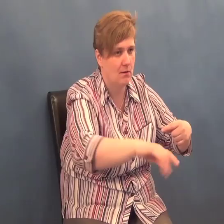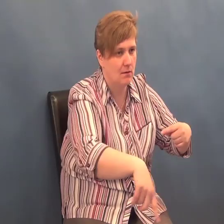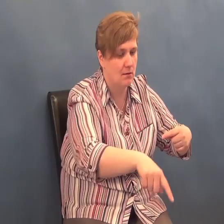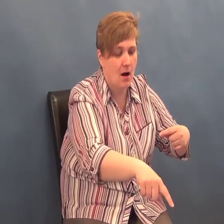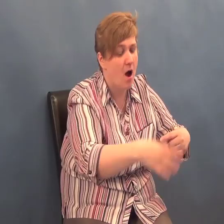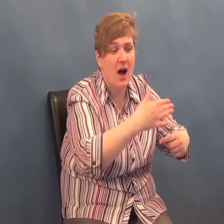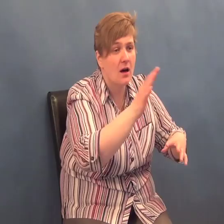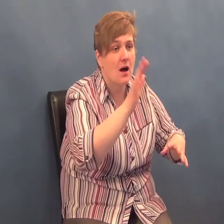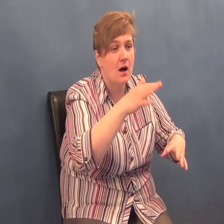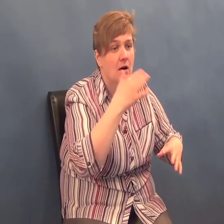To nie ma.